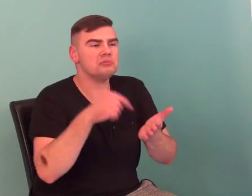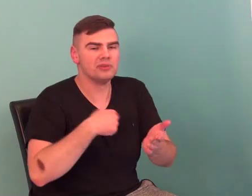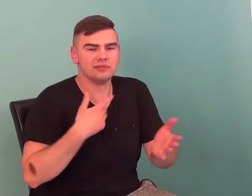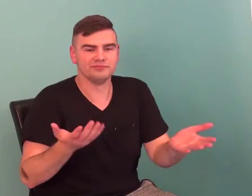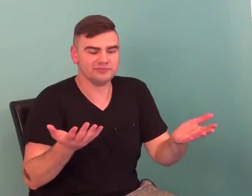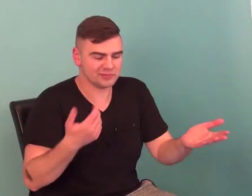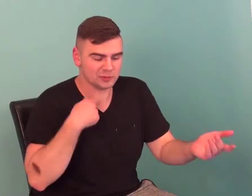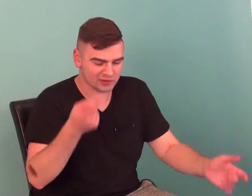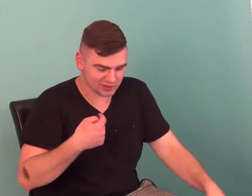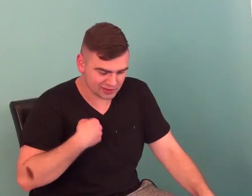Nie wiedziałbym co powiedzieć.